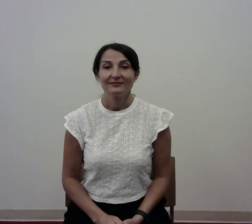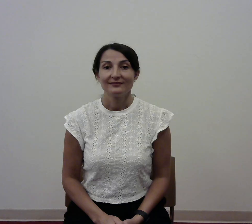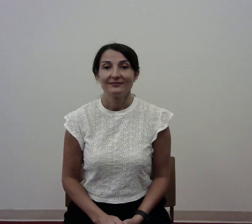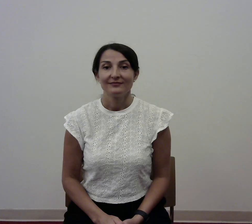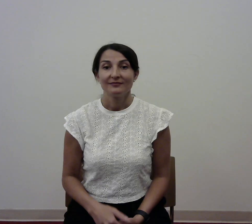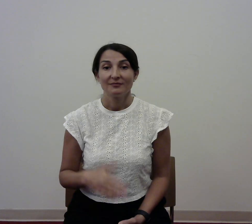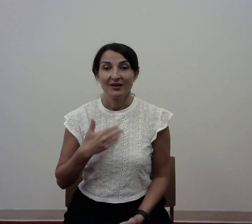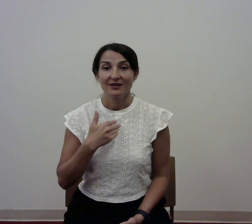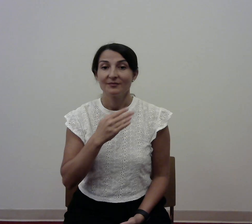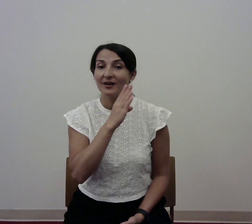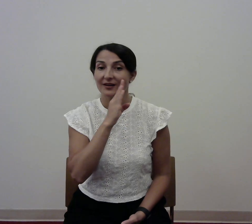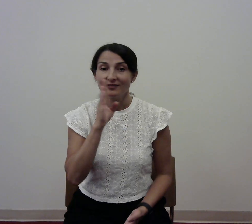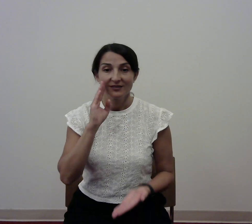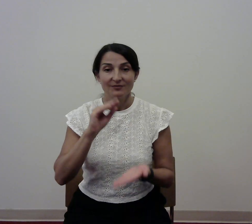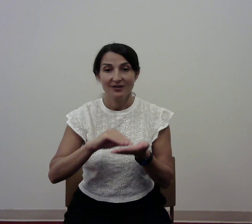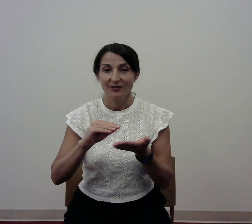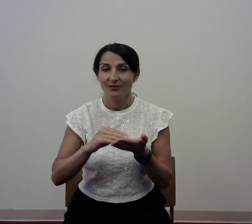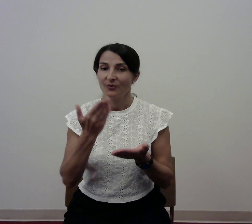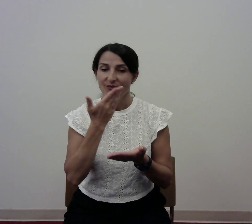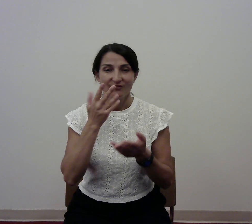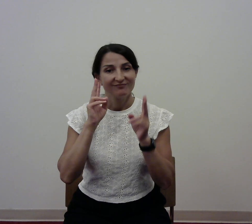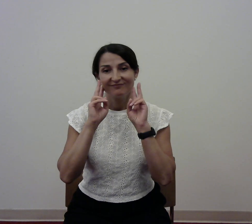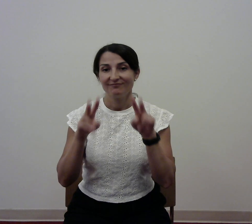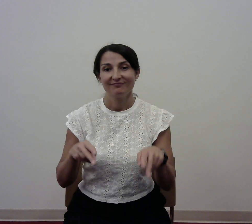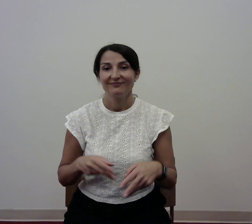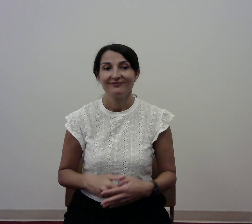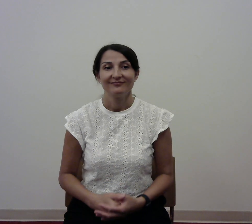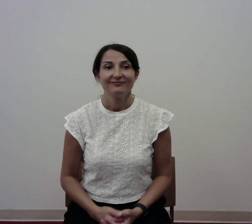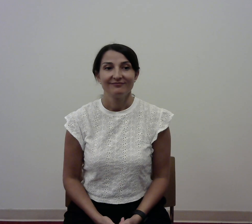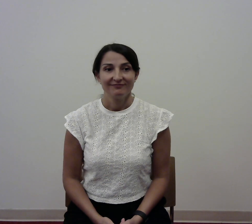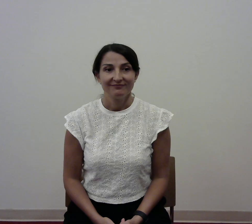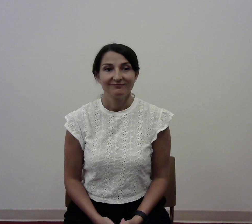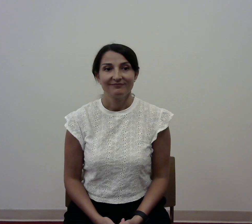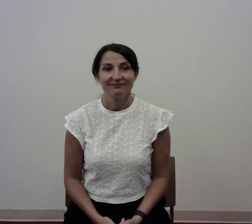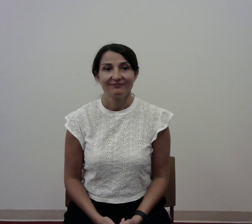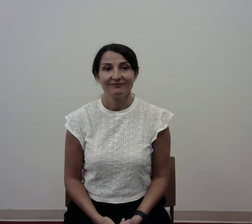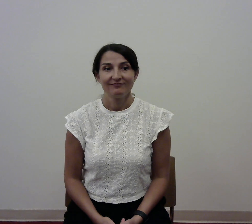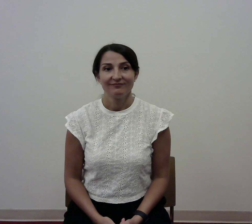Mənim anam yazıb-oxuya bilmir